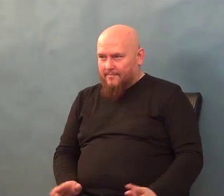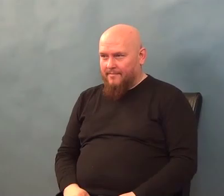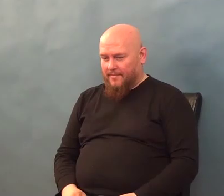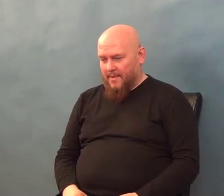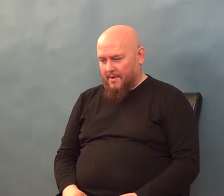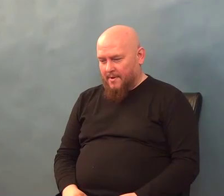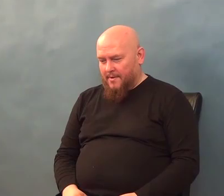Kiedy?